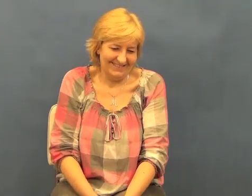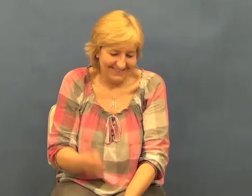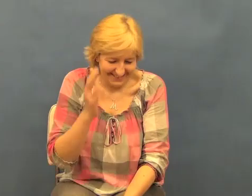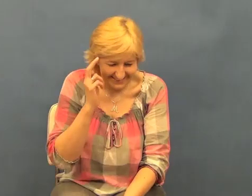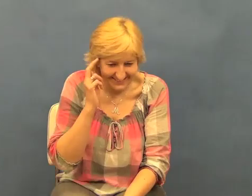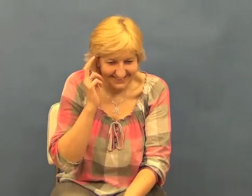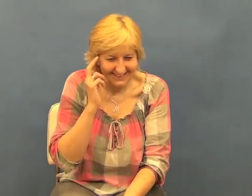Rozumiem.